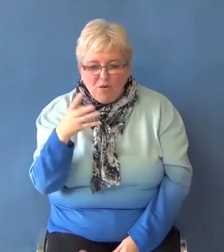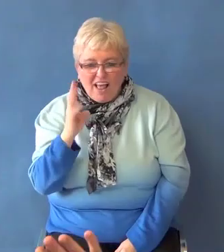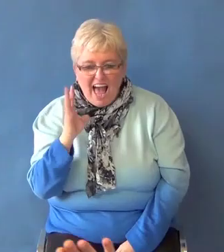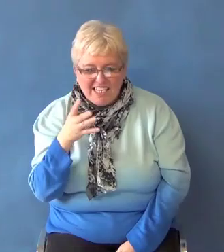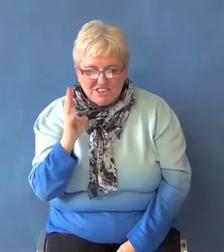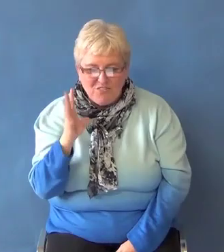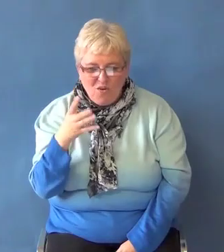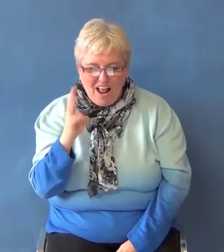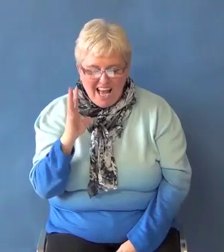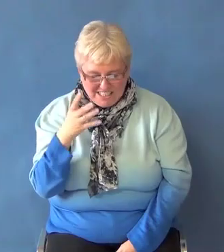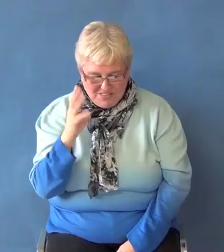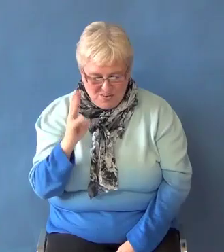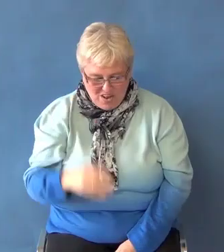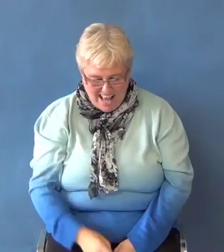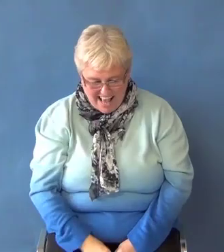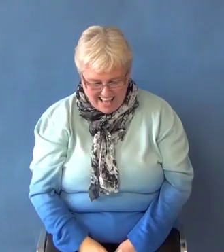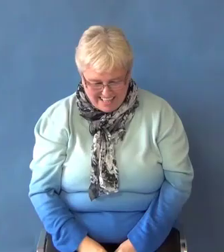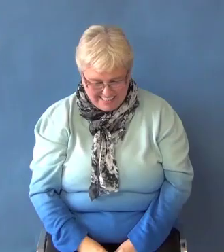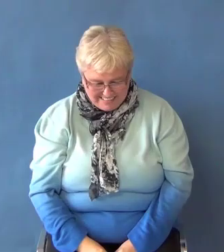Czwartego?